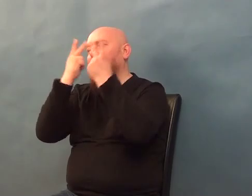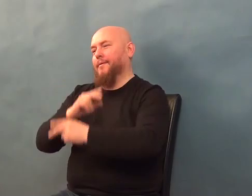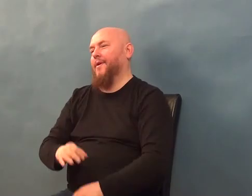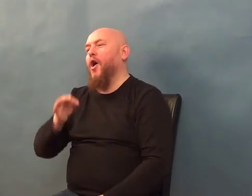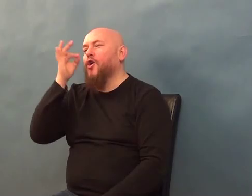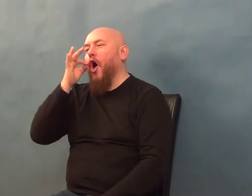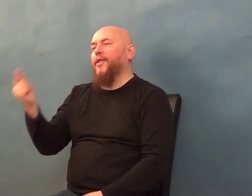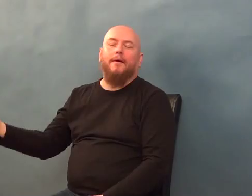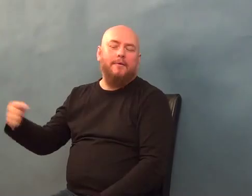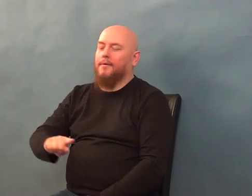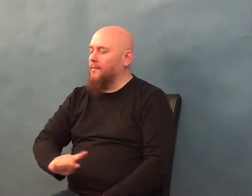Kotu nie wolno przychodzić.